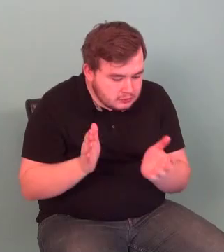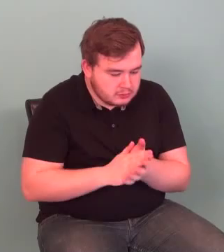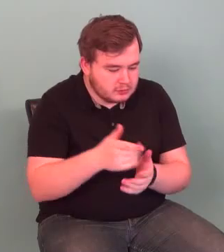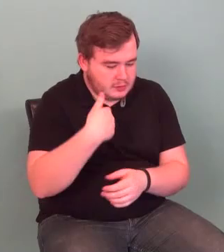Brawo!